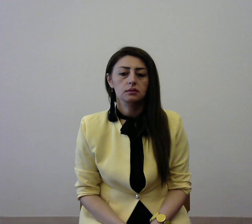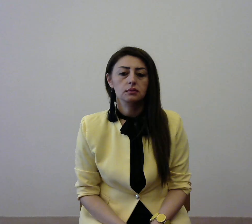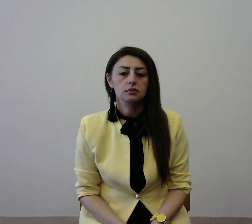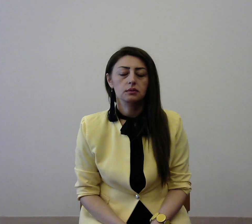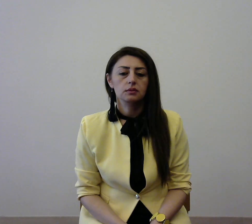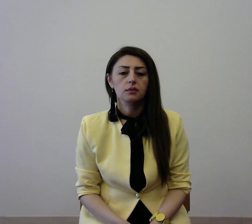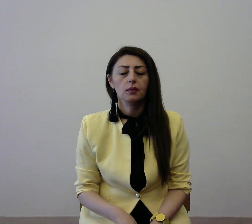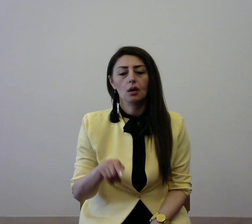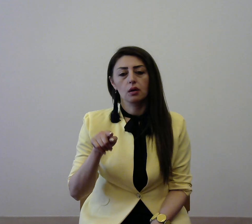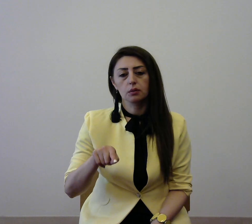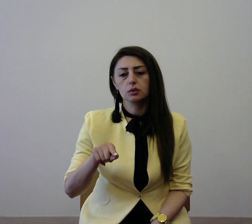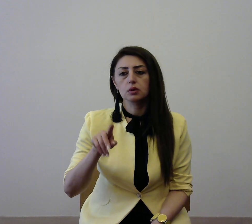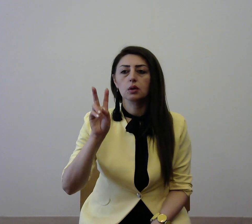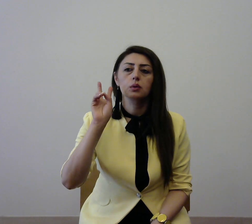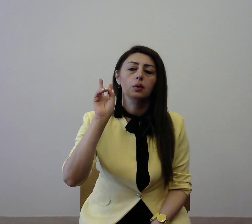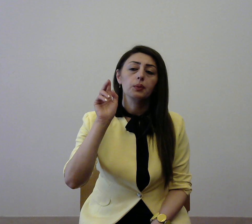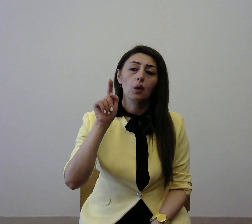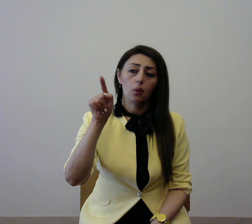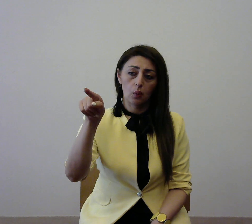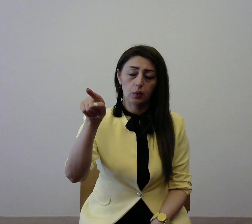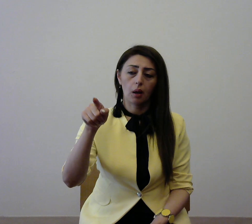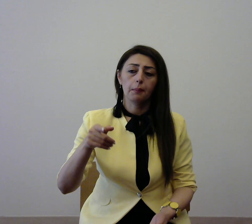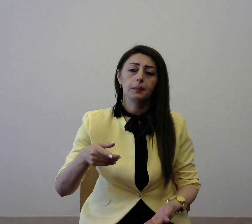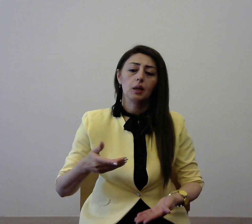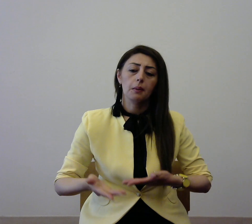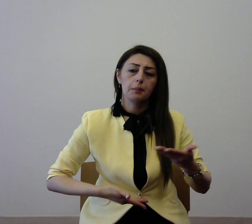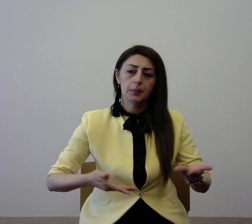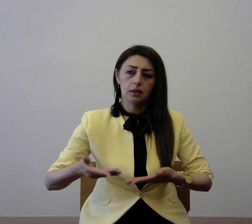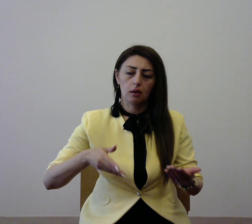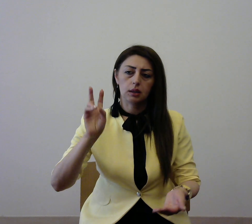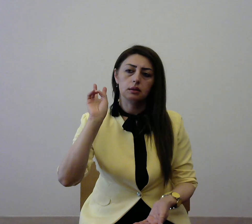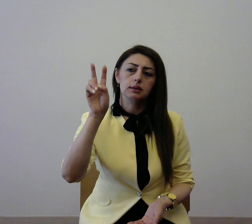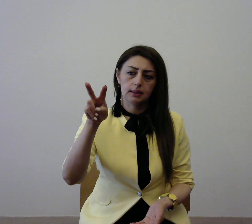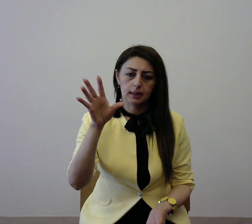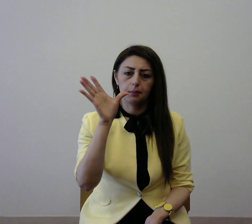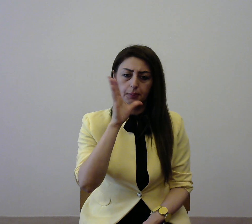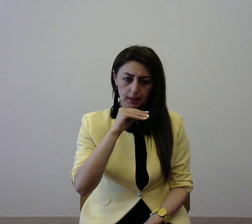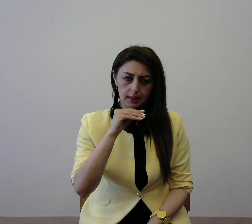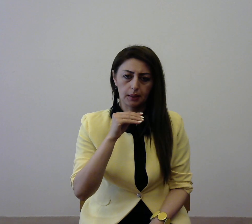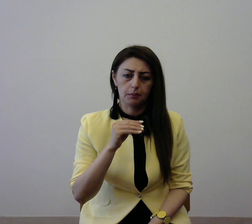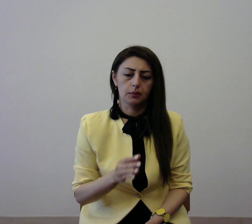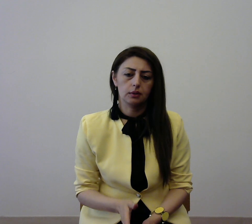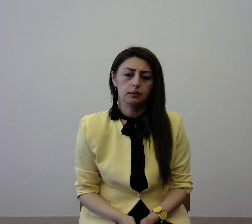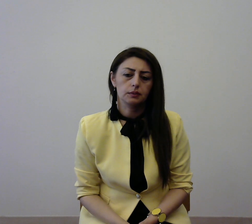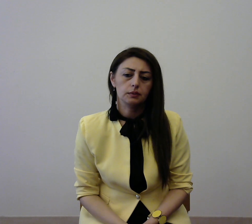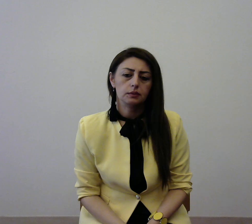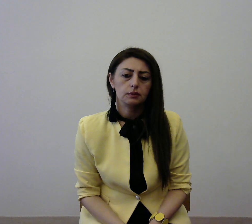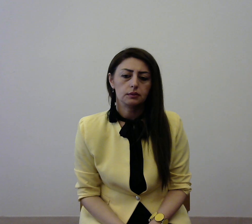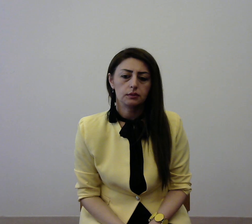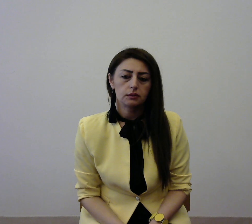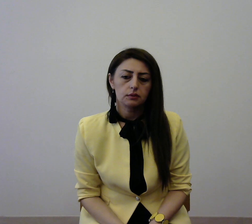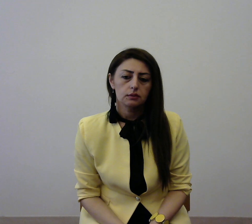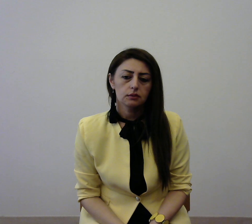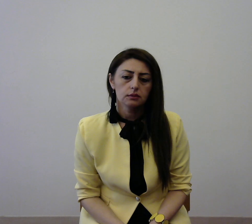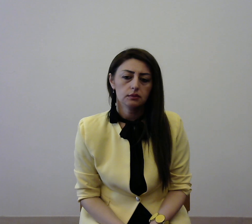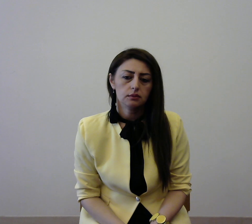Burdan ora piyada gedə bilərəmmi?